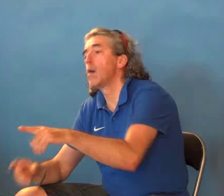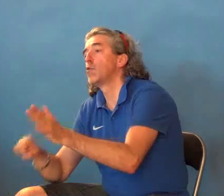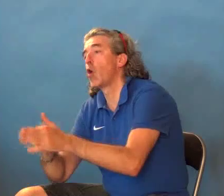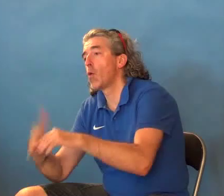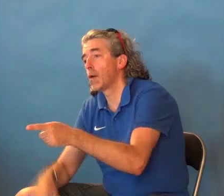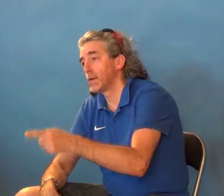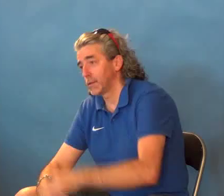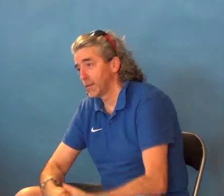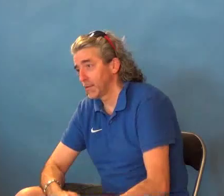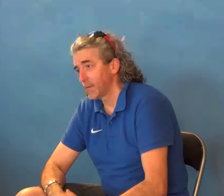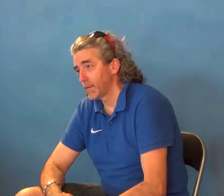A ty do której, o której kończysz?